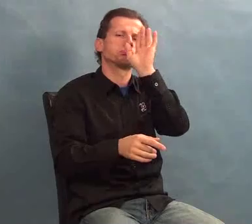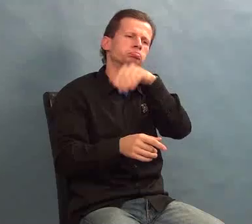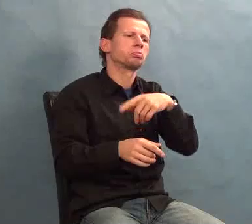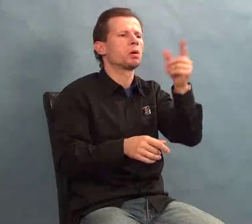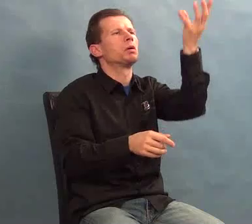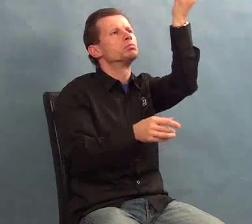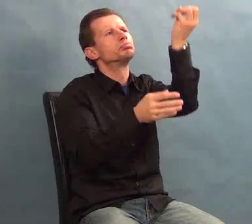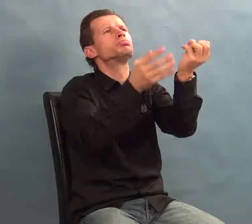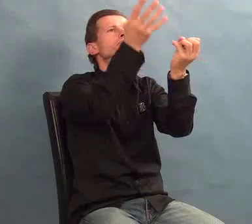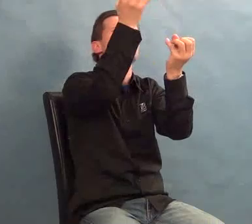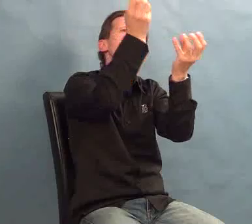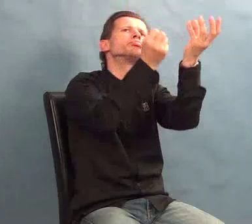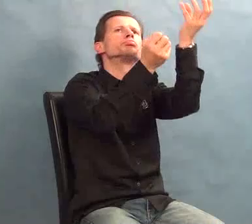Dalej zrywa gruszki.